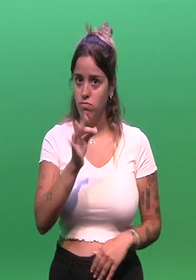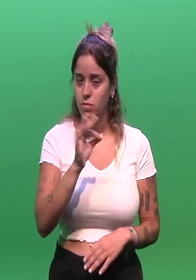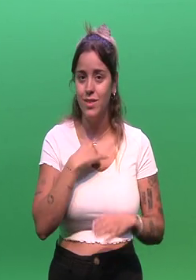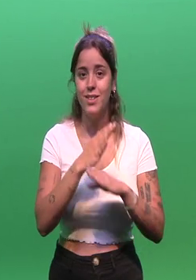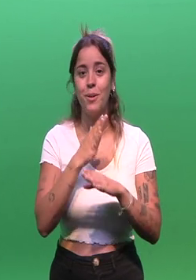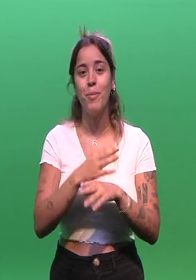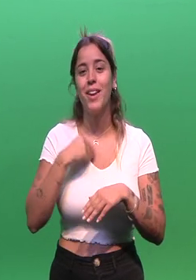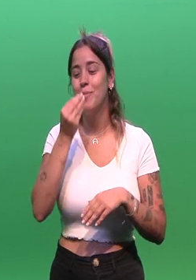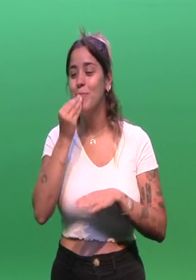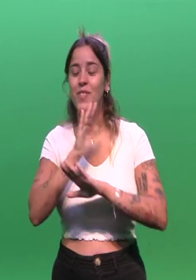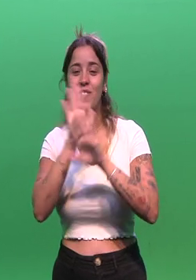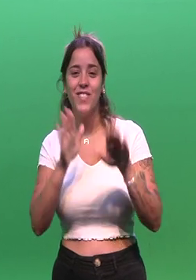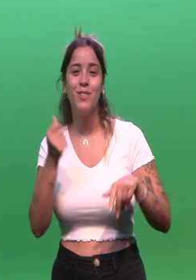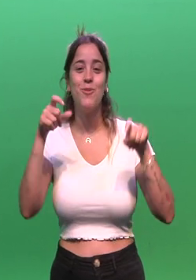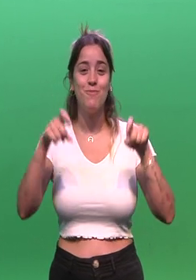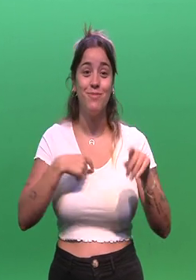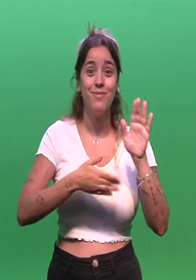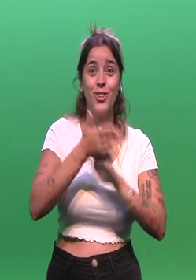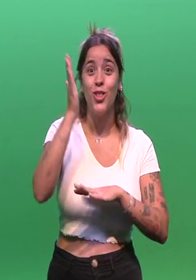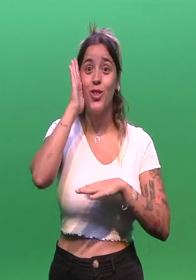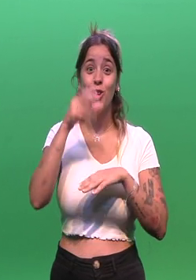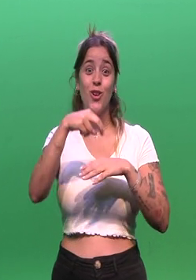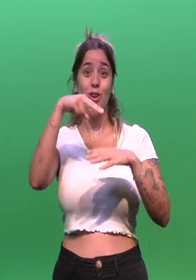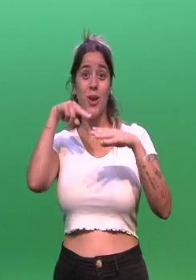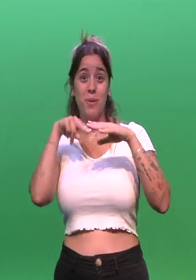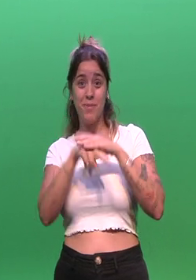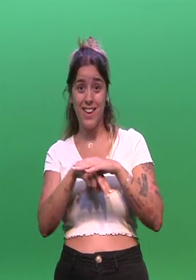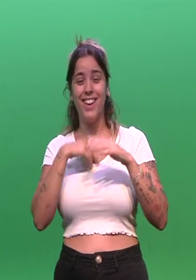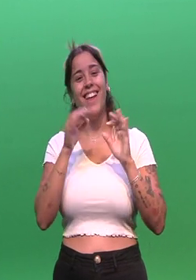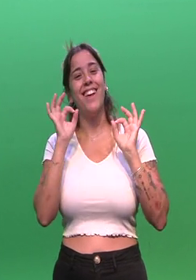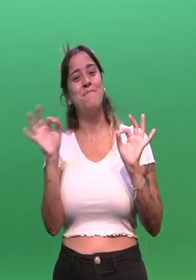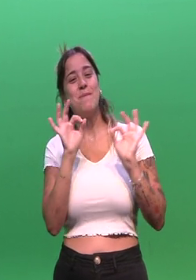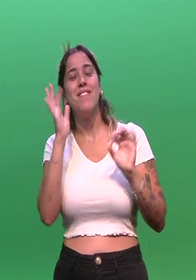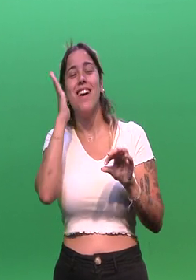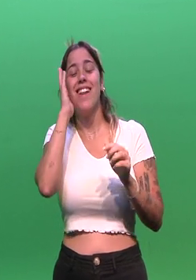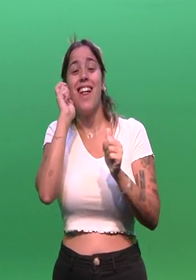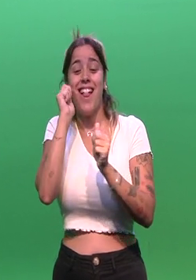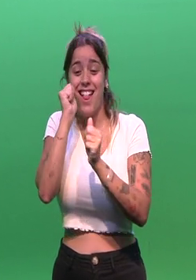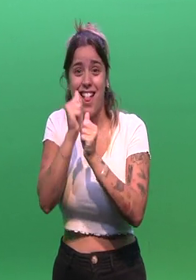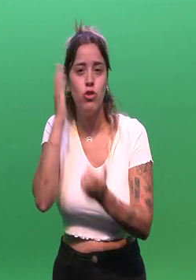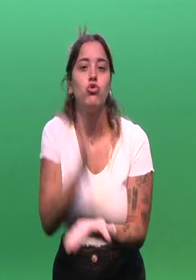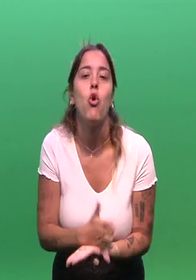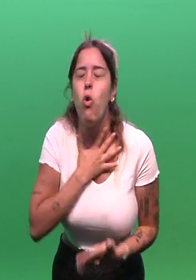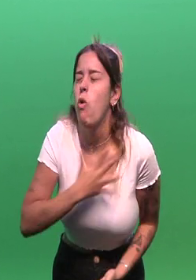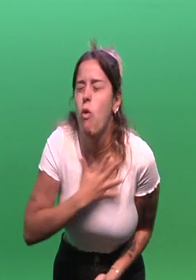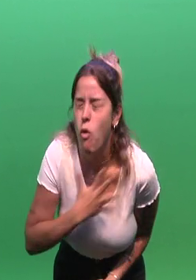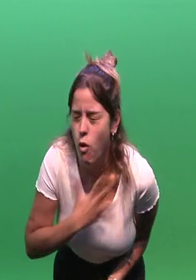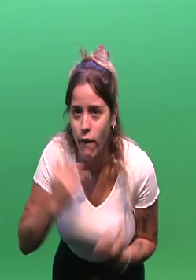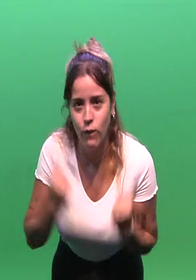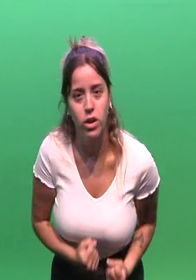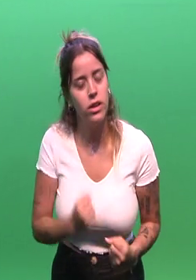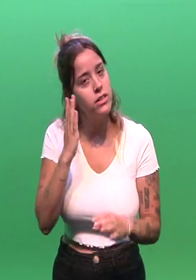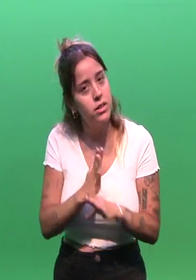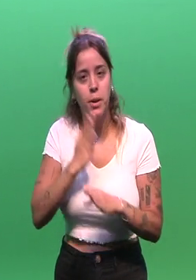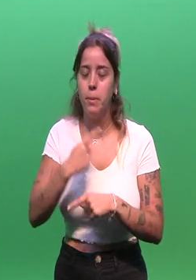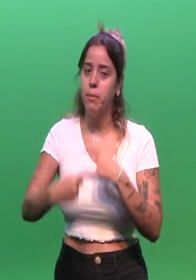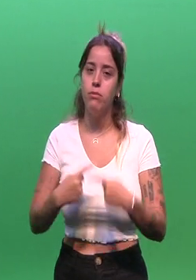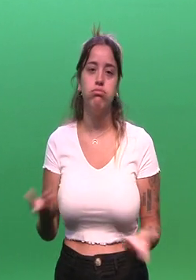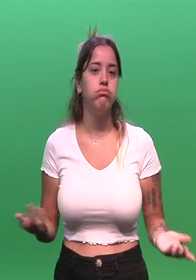Sí, sempre que acabo de menjar i vaig a descansar, a dormir una mica, quan estic al llit a punt de quedar-me adormida em poso a tossir molt, em passa cada dia!